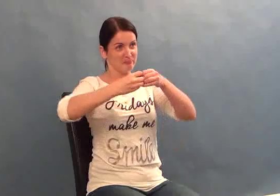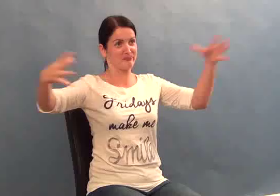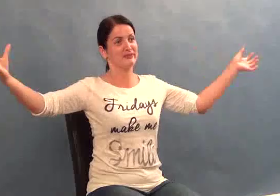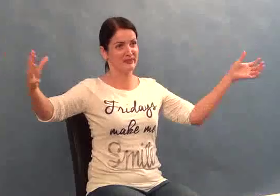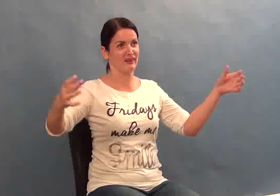Rynna pękła.